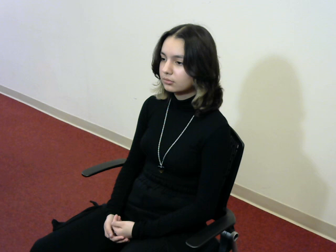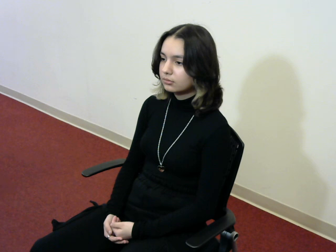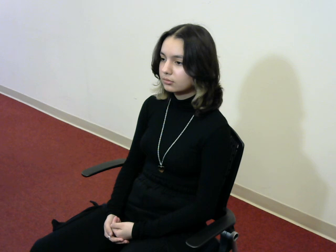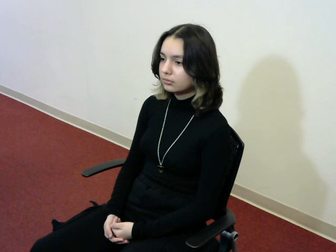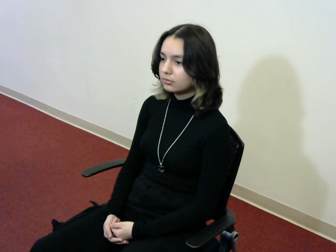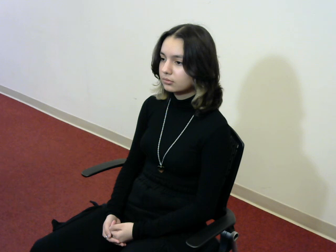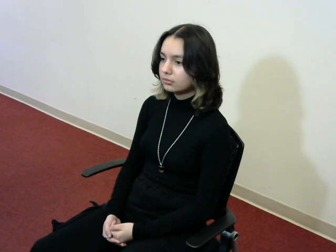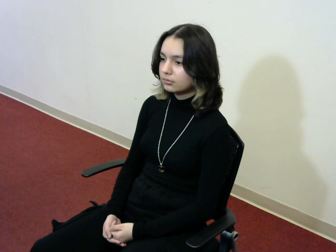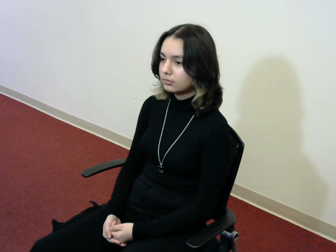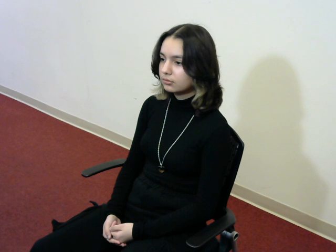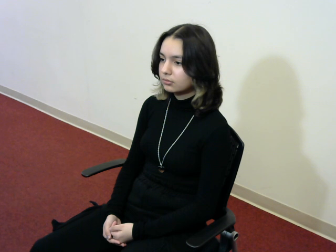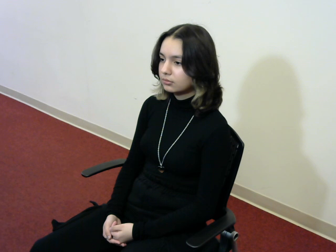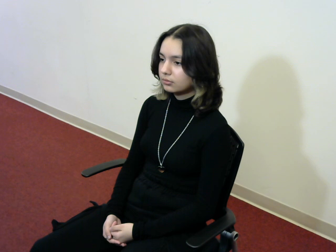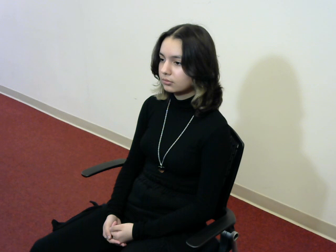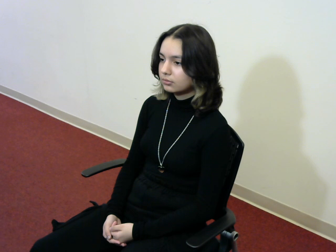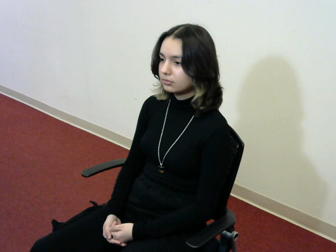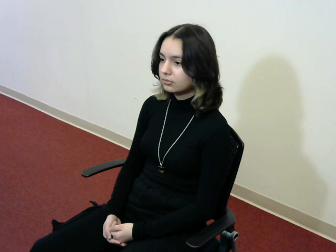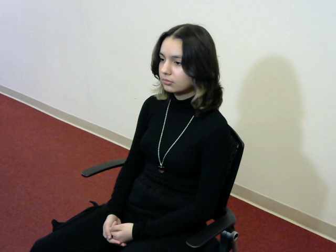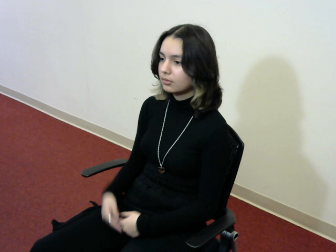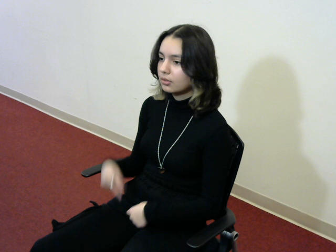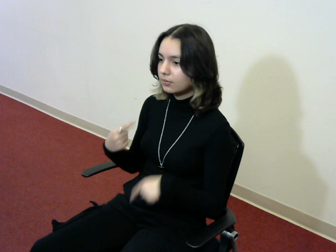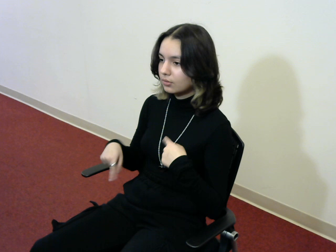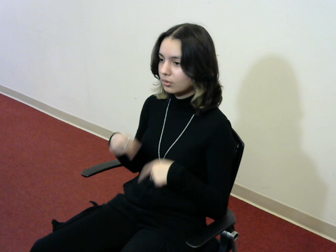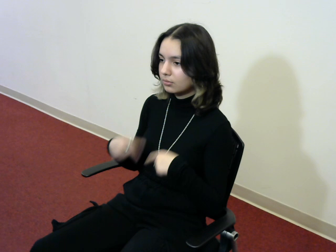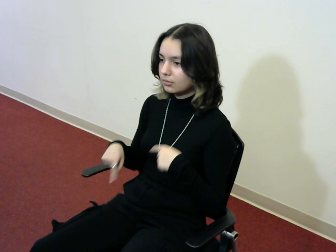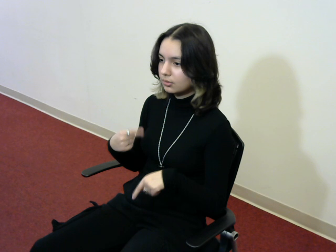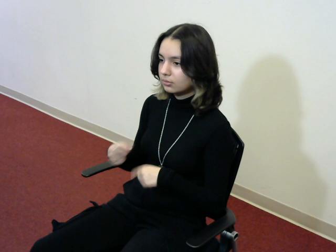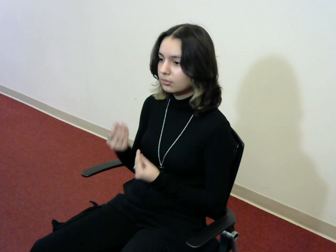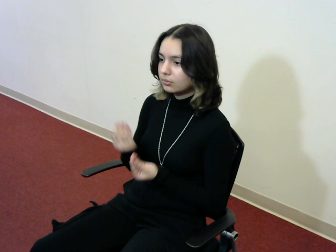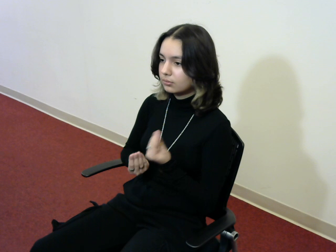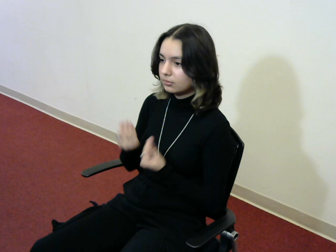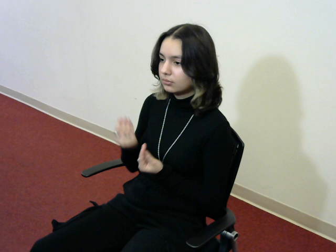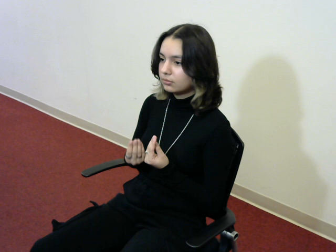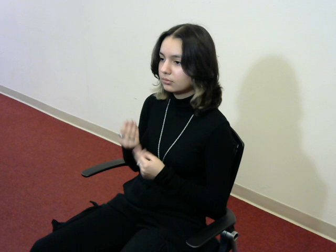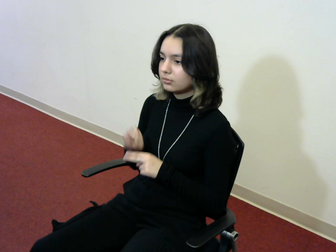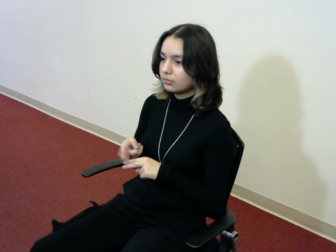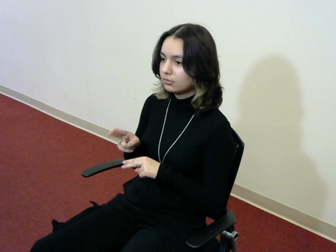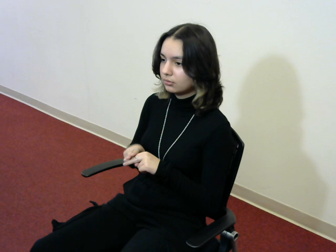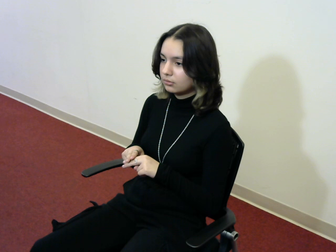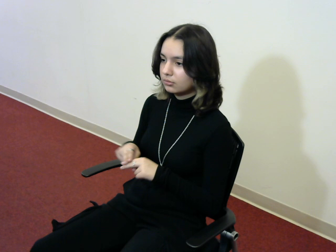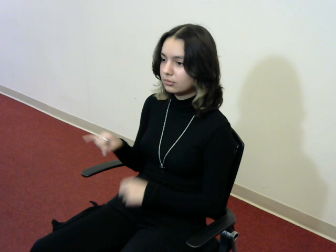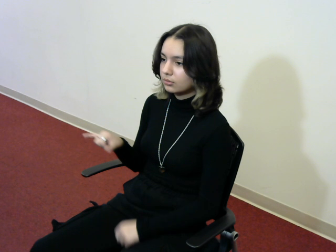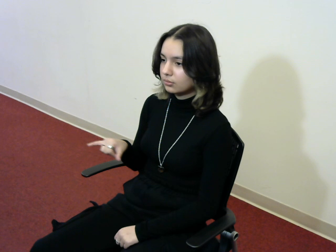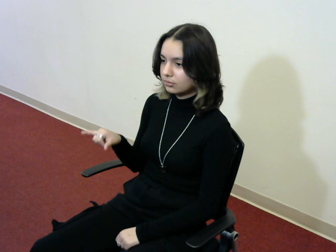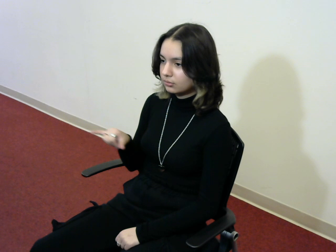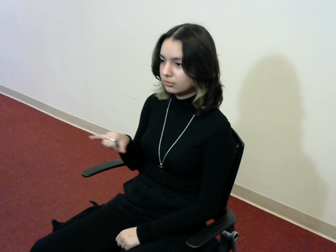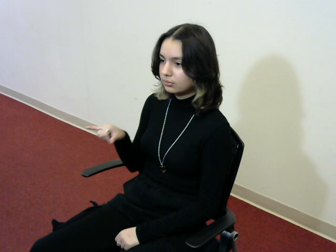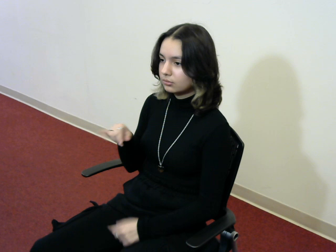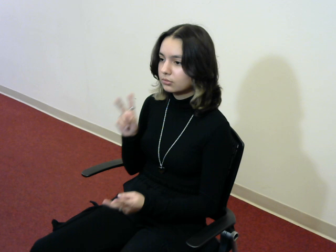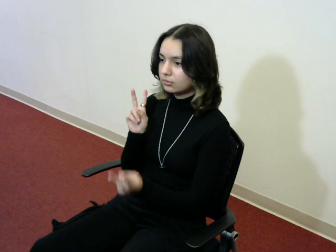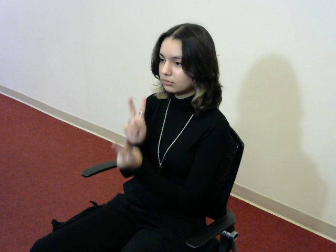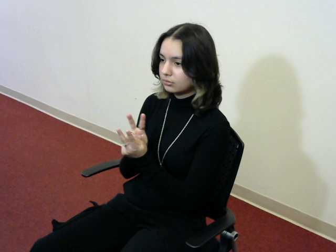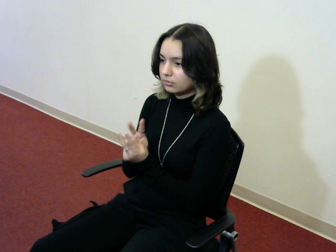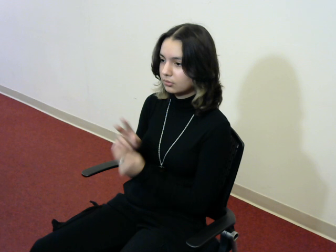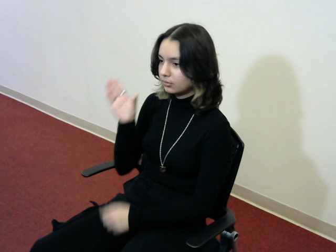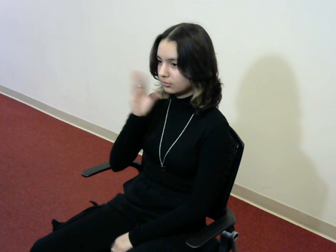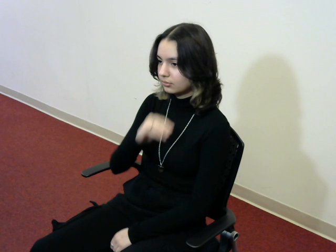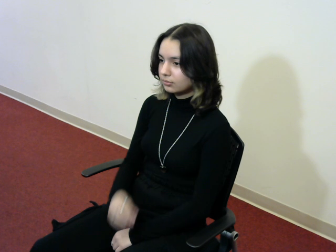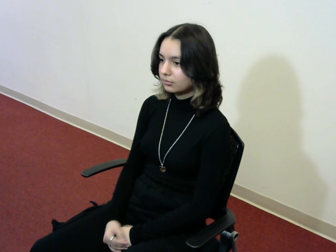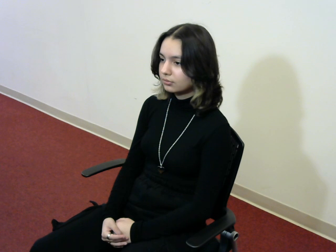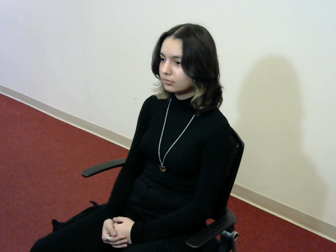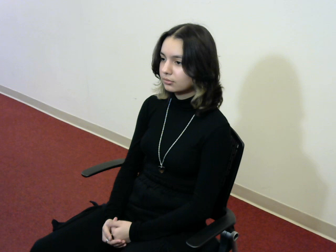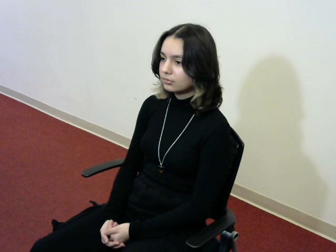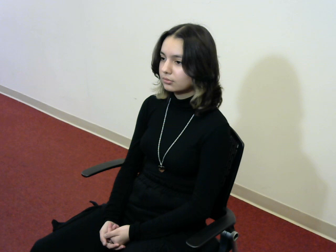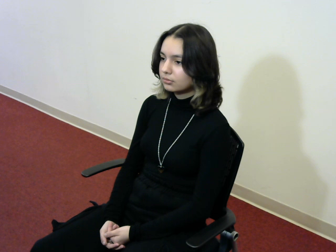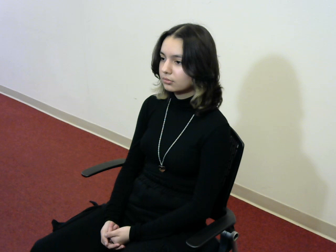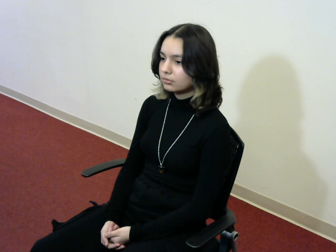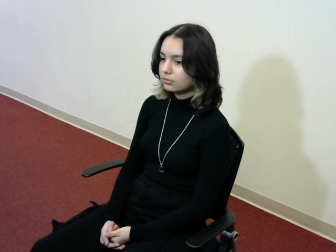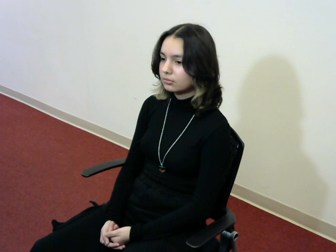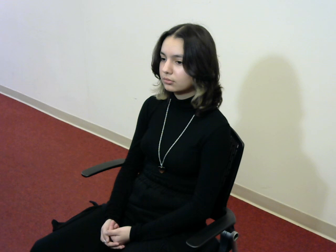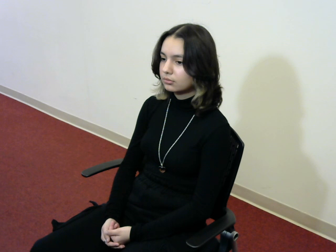Futbol oynamaq üçün harda görüşə bilərik?